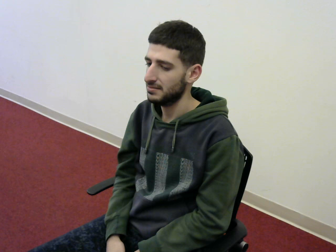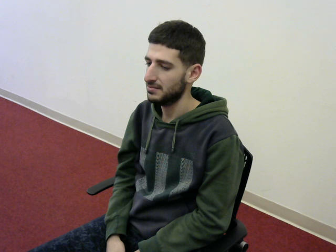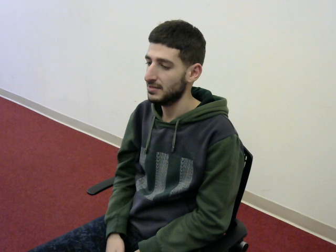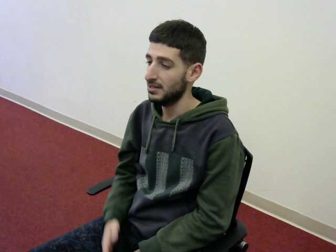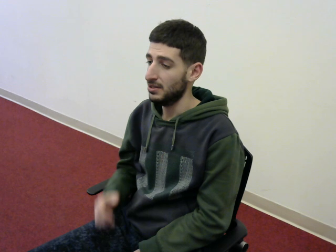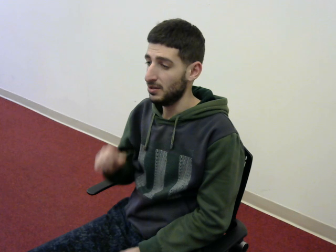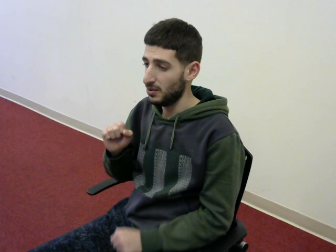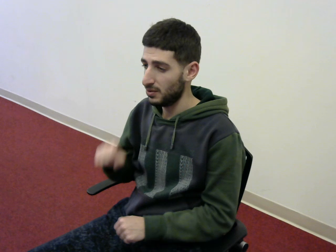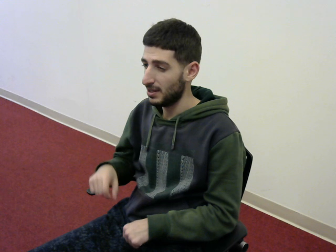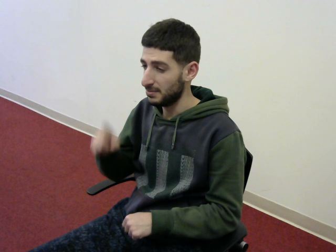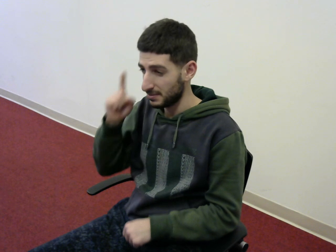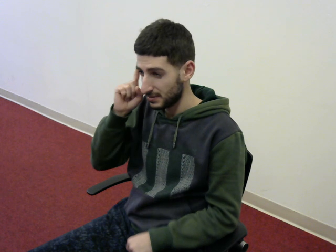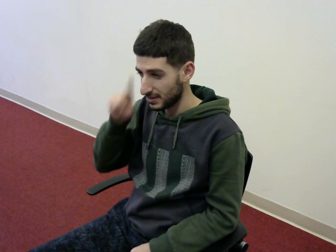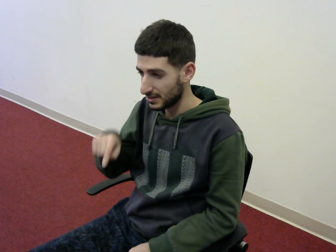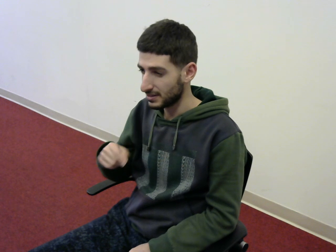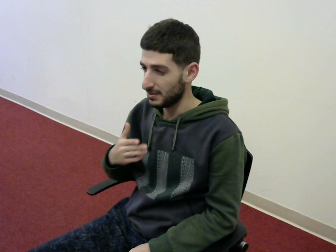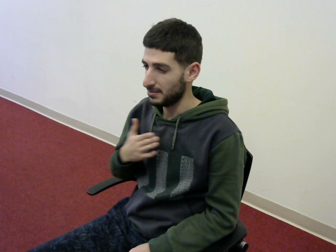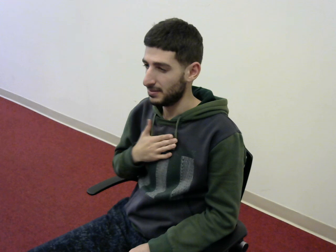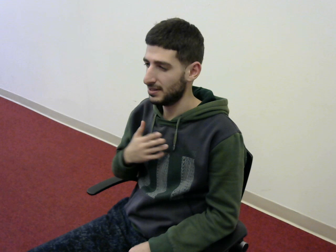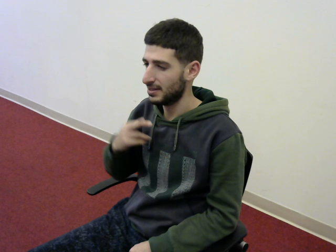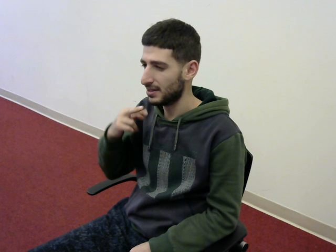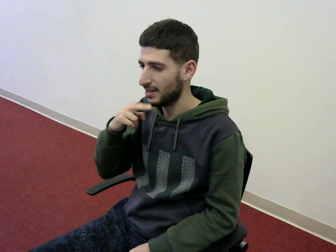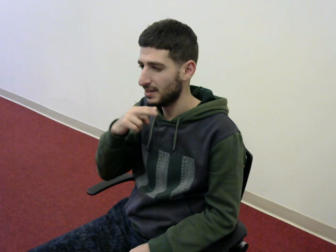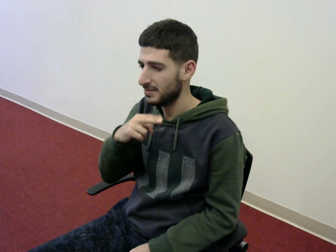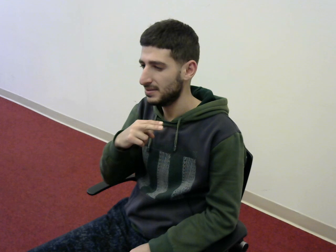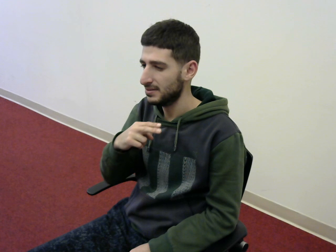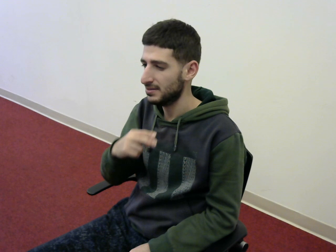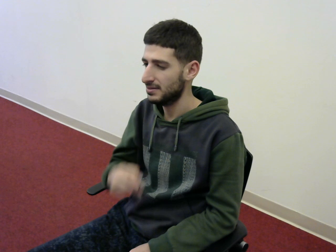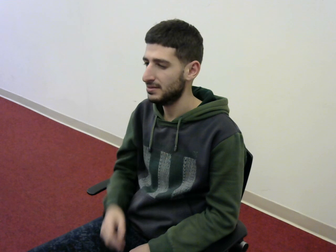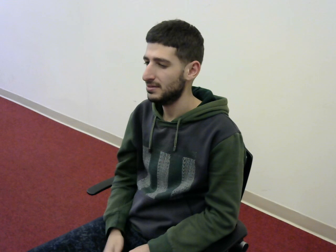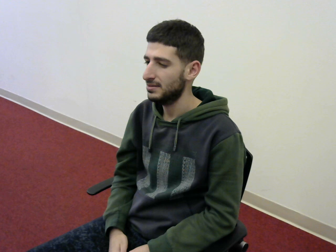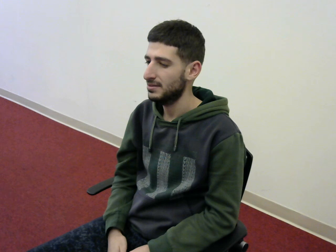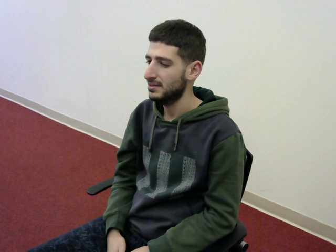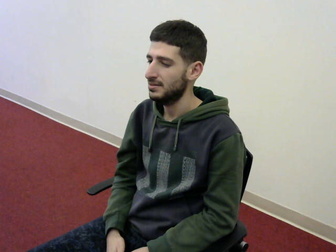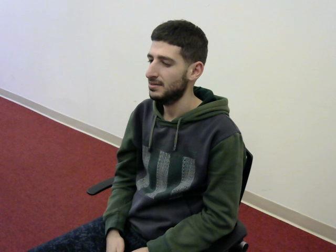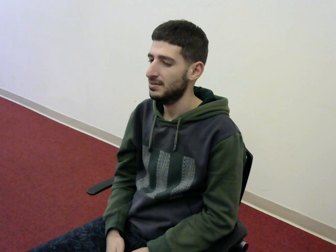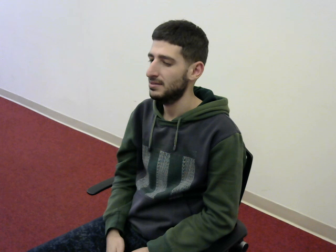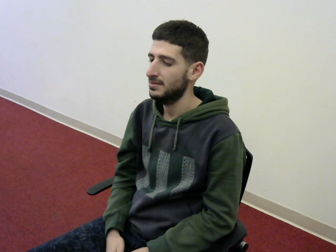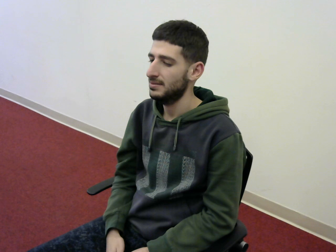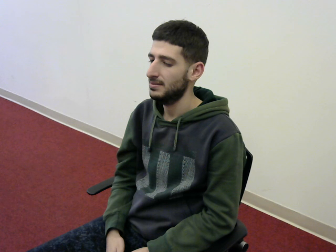Ola bilər mən zəhərlənmişəm